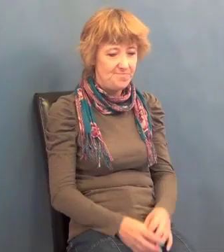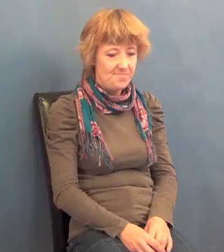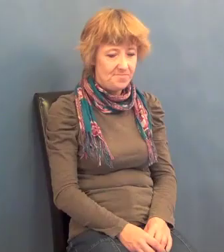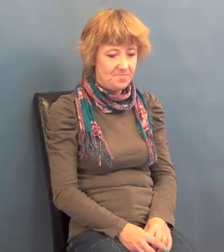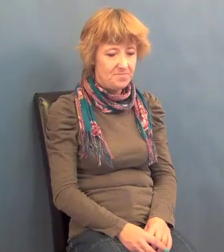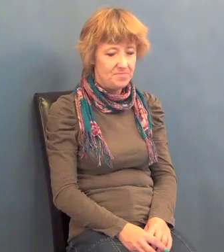Wizyta.